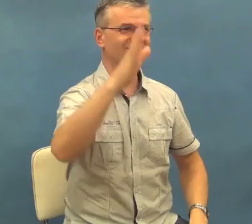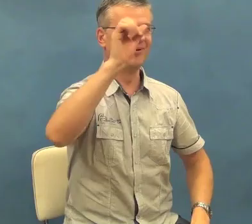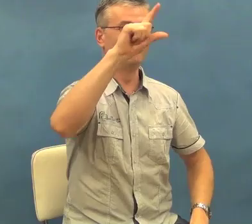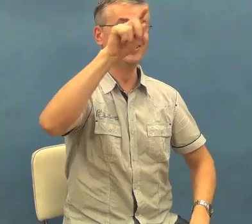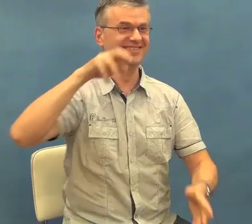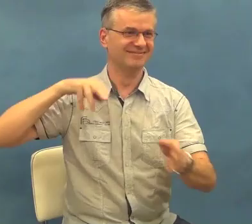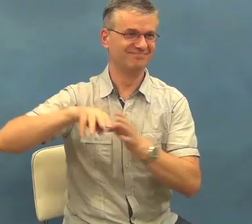Wpadają tam.